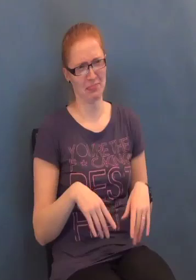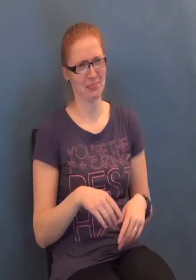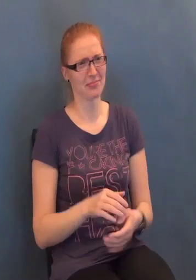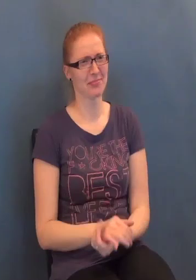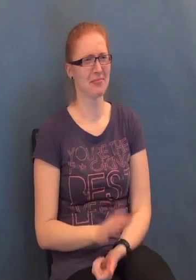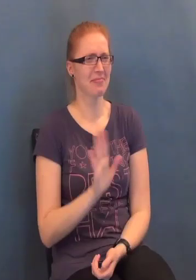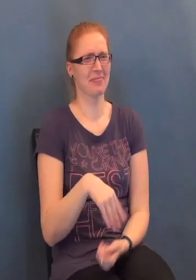To nic.